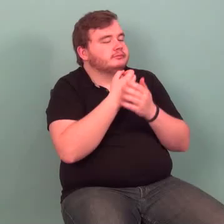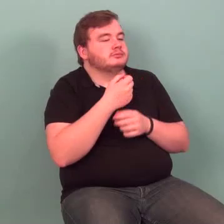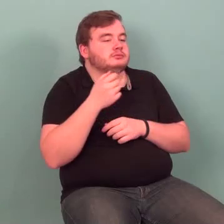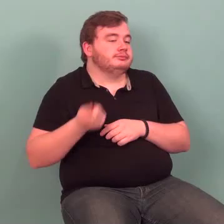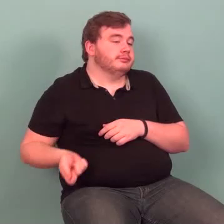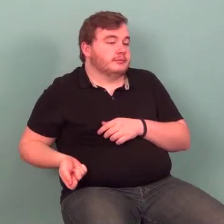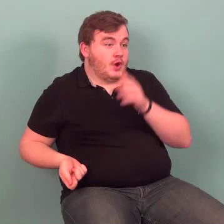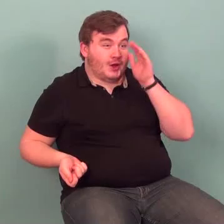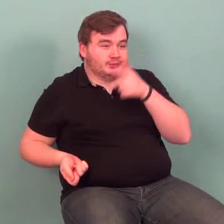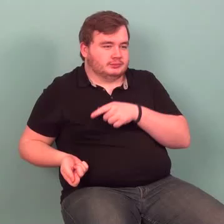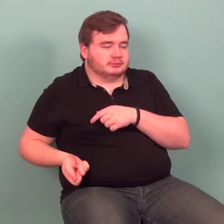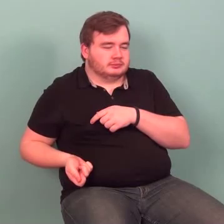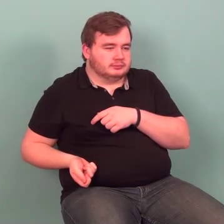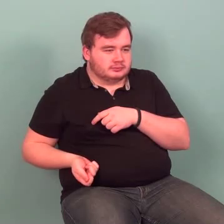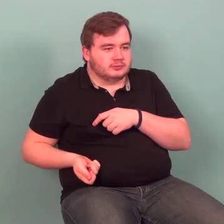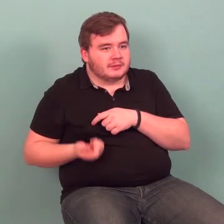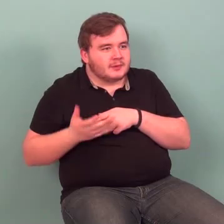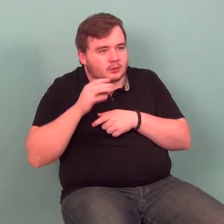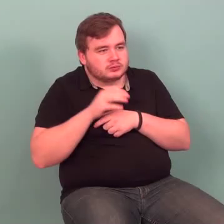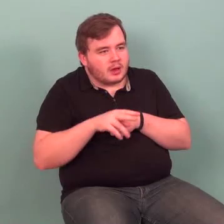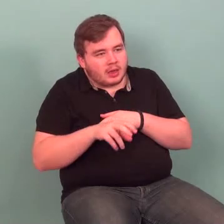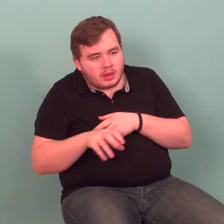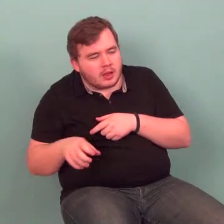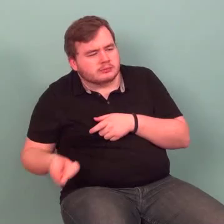Drugi idzie ciągnąc osła, który chce zjeść gruszkę.